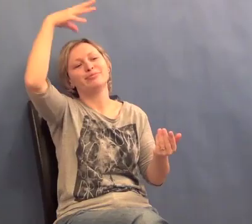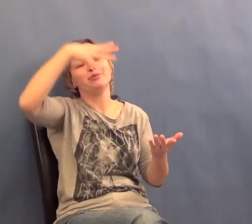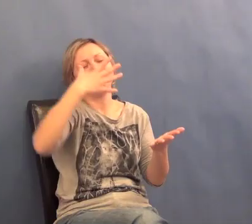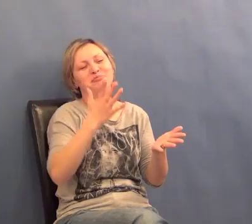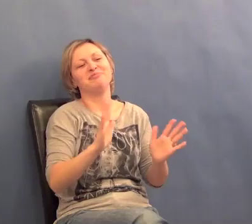Koniec.